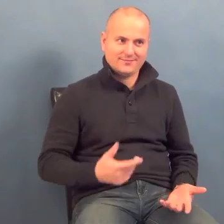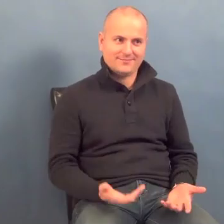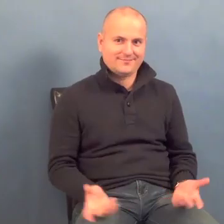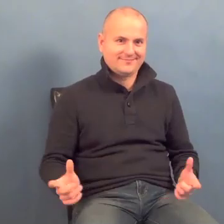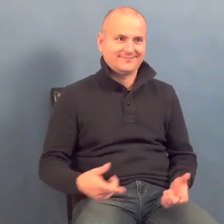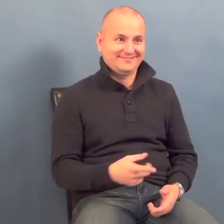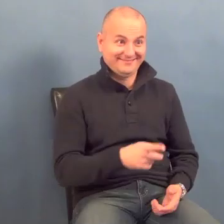Jest ciekawiej, fajniej.